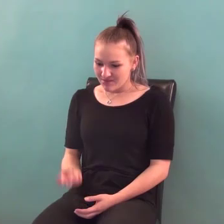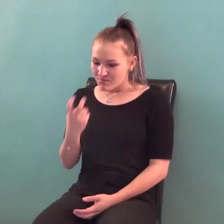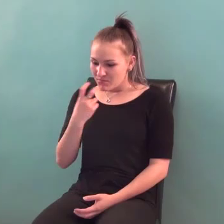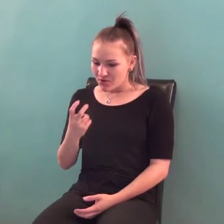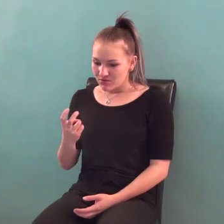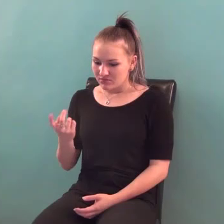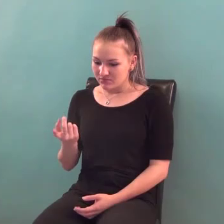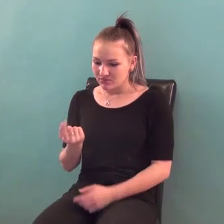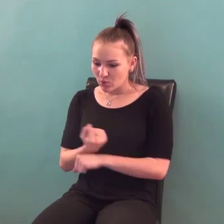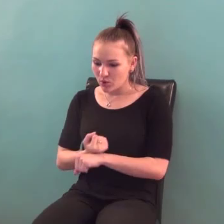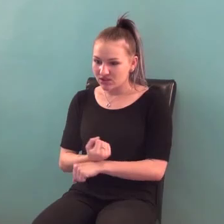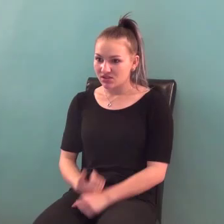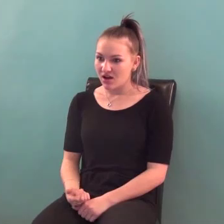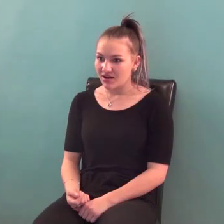Prąd i trucizna.